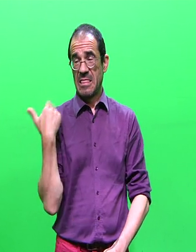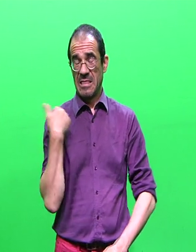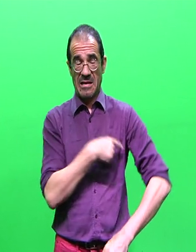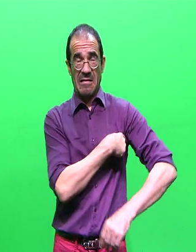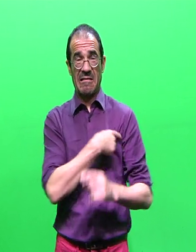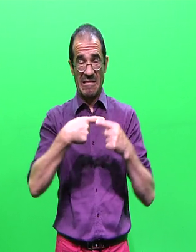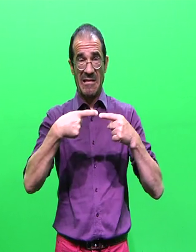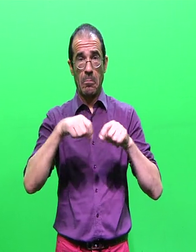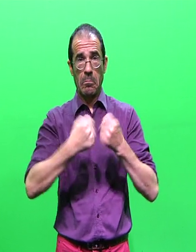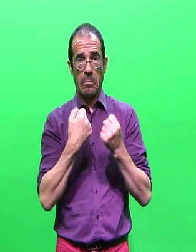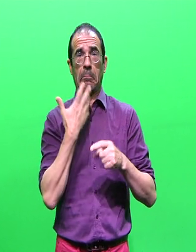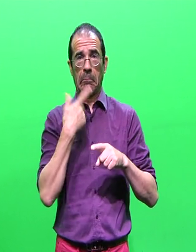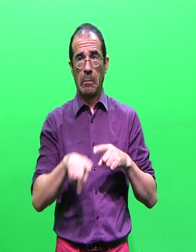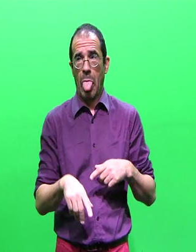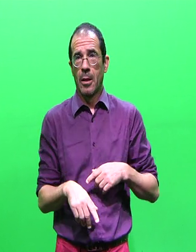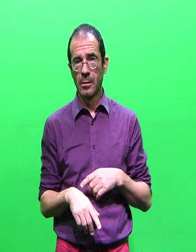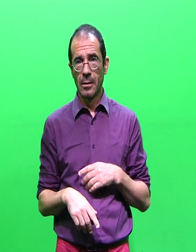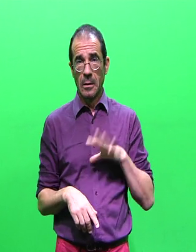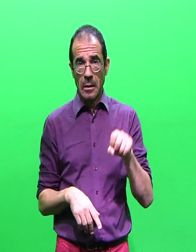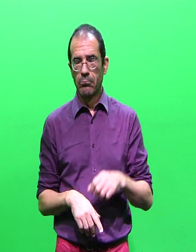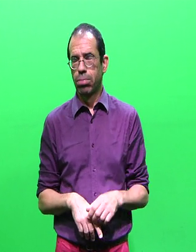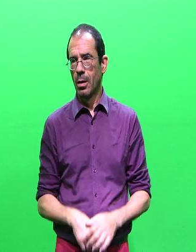Fa poc em vaig posar el termòmetre i se'm va trencar, no tinc ganes de comprar-ne un altre.